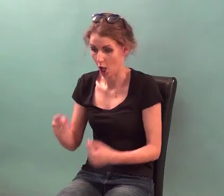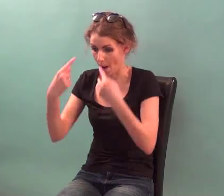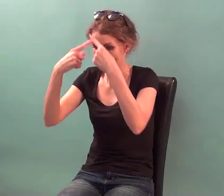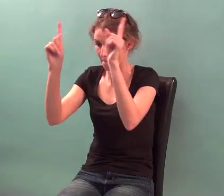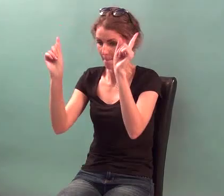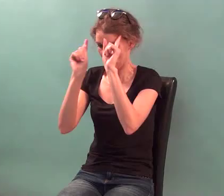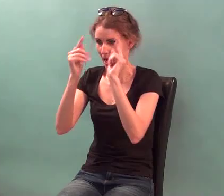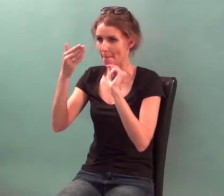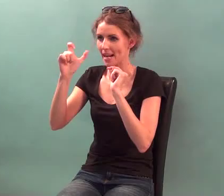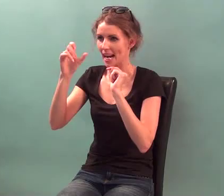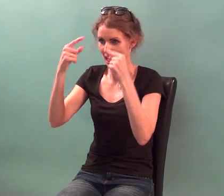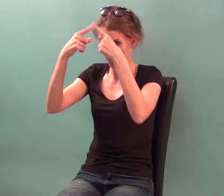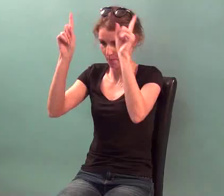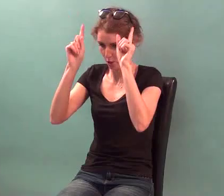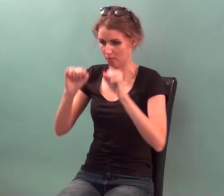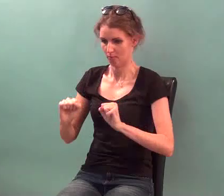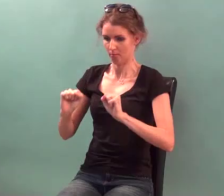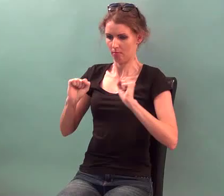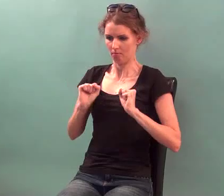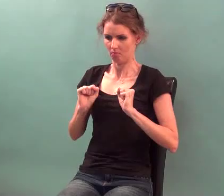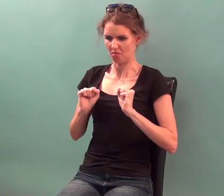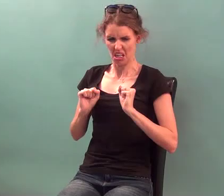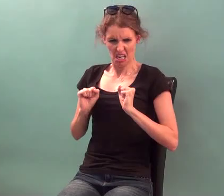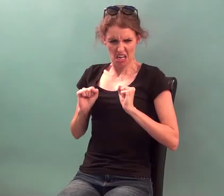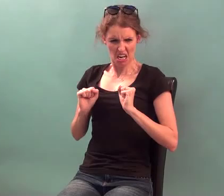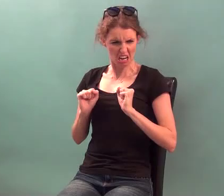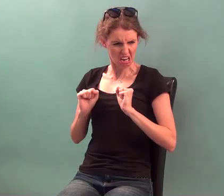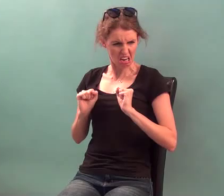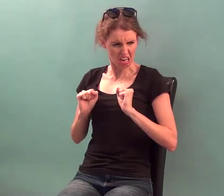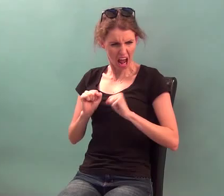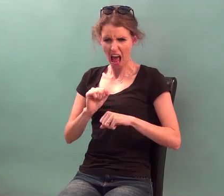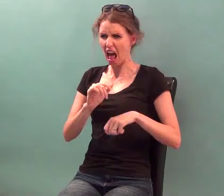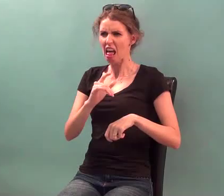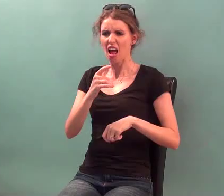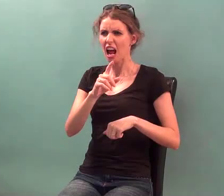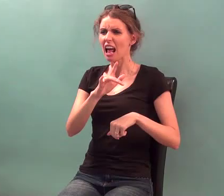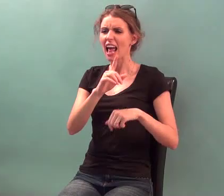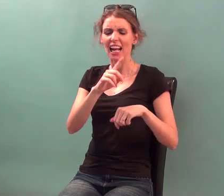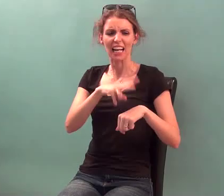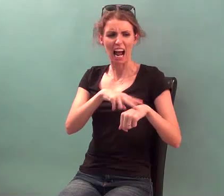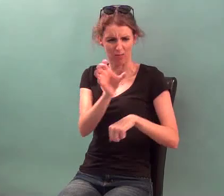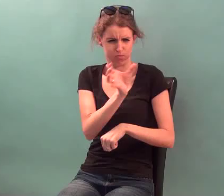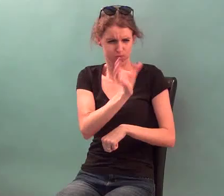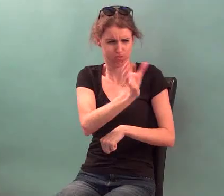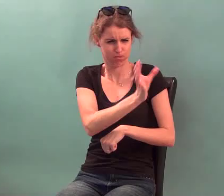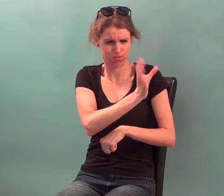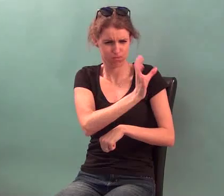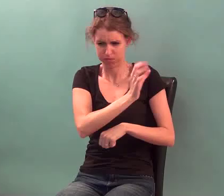Myszka Miki jest przykryta kołdrą i złości się, bo dzwoni budzik.